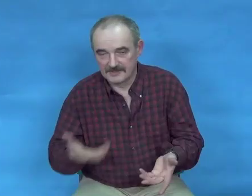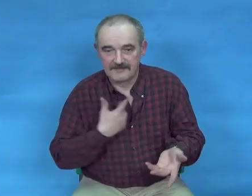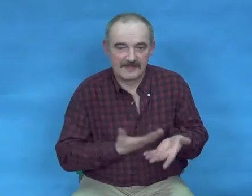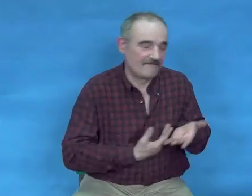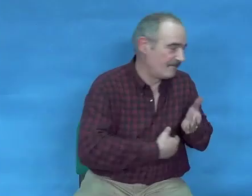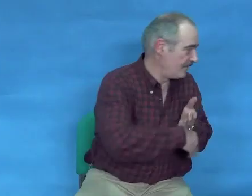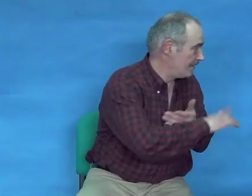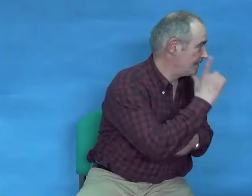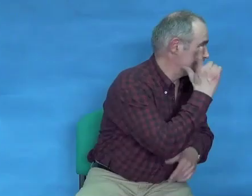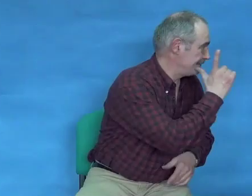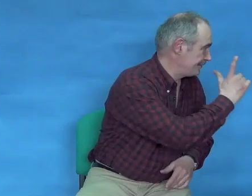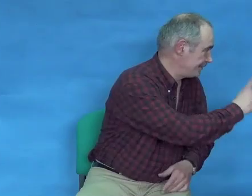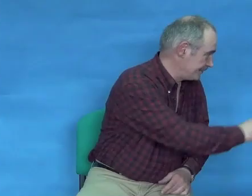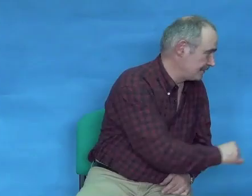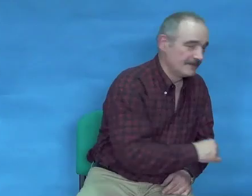Wychodzi, odchodzi.